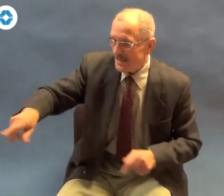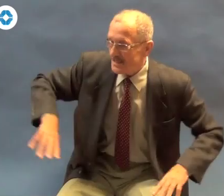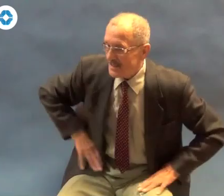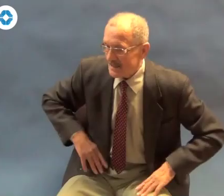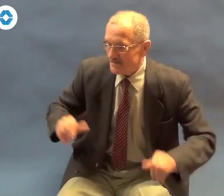Policjant trzyma ręce na biodrach, przygląda mu się.